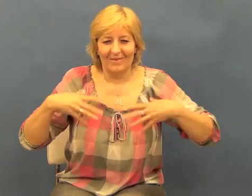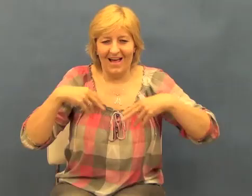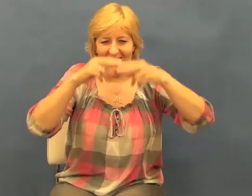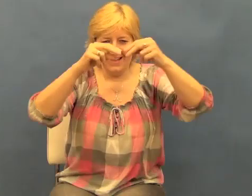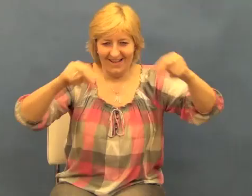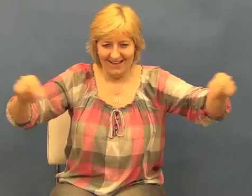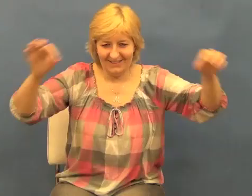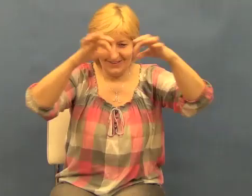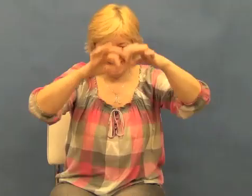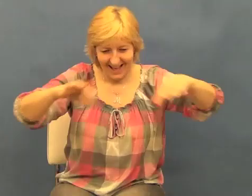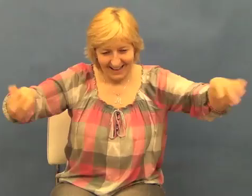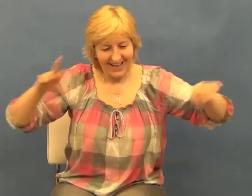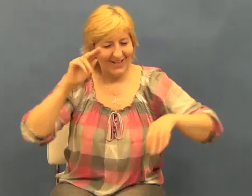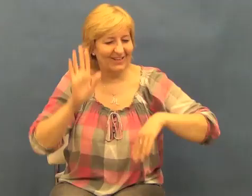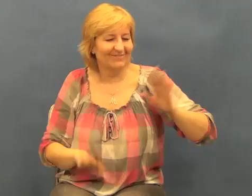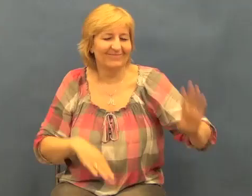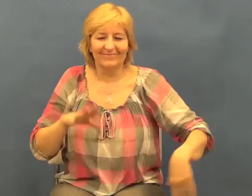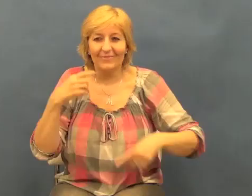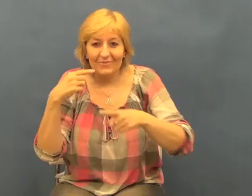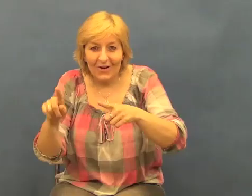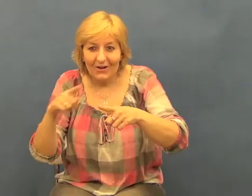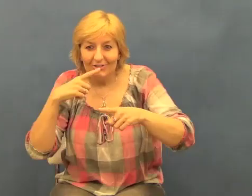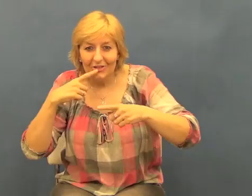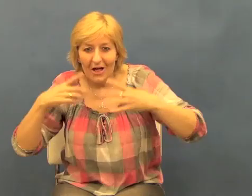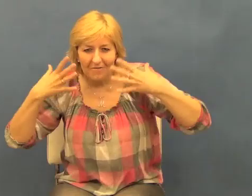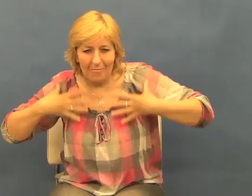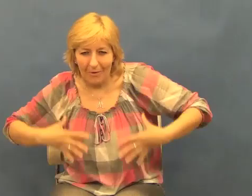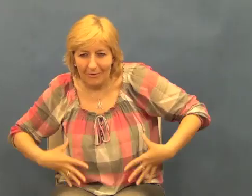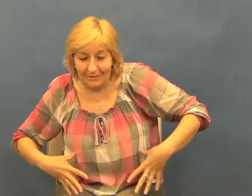Ubrania wiszą na sznurku, a królik idzie i zauważa czerwone ubranie.